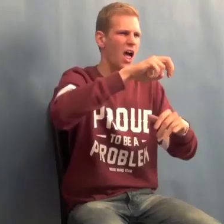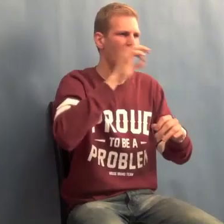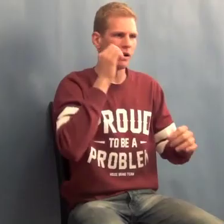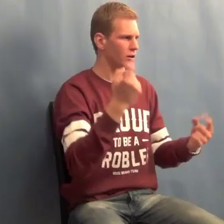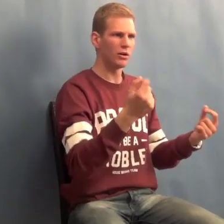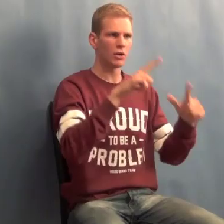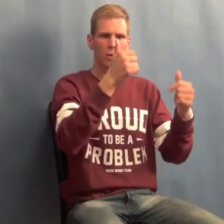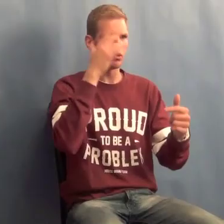Kot stał zdezorientowany, zastanawiał się co się stało.